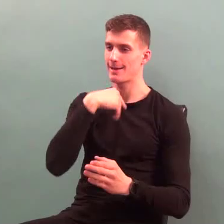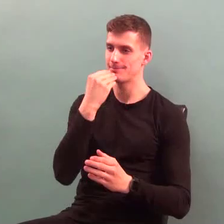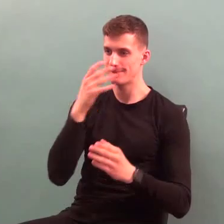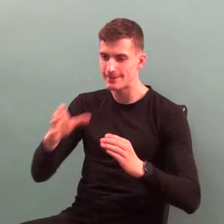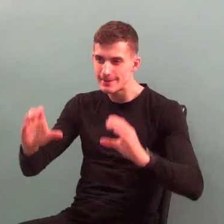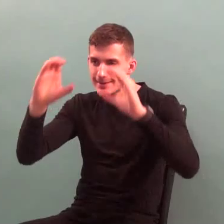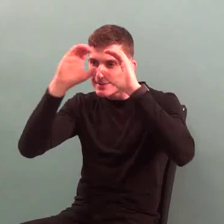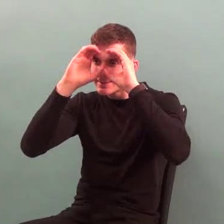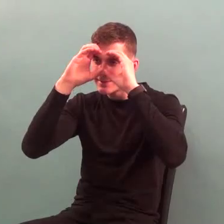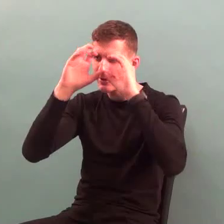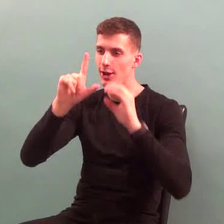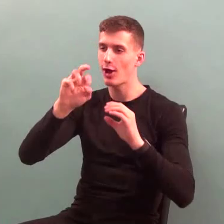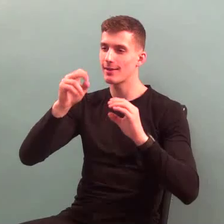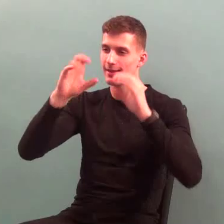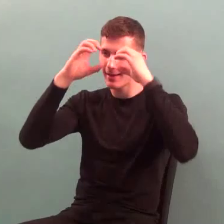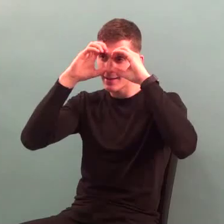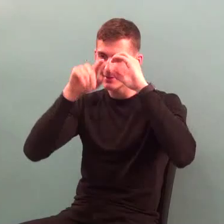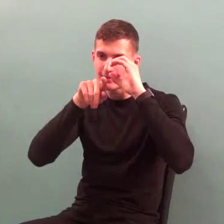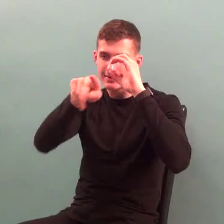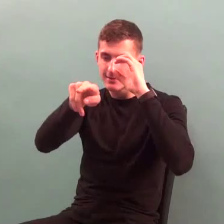Patrzy przez lornetkę na przeciwną stronę ulicy.